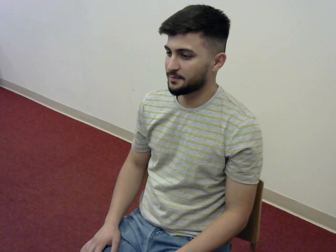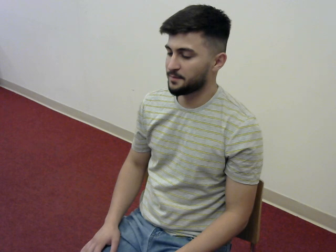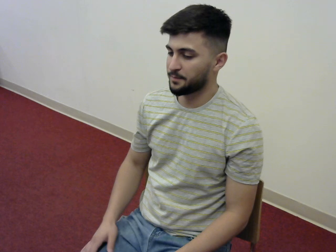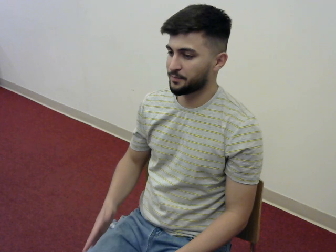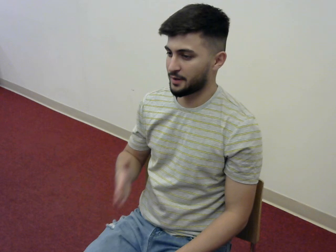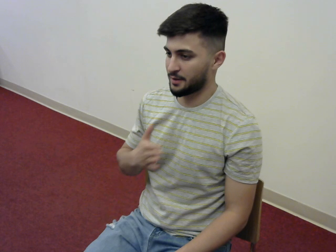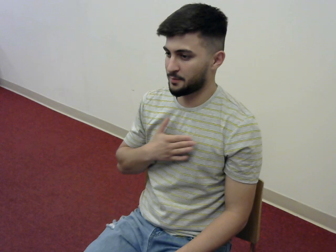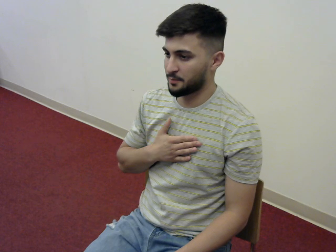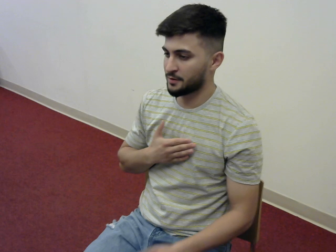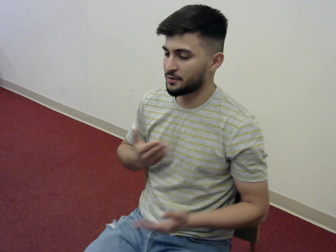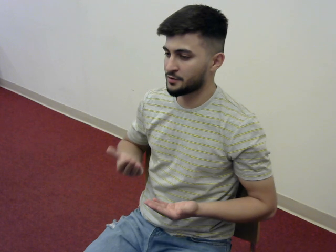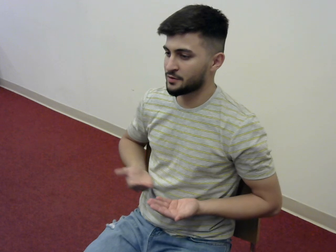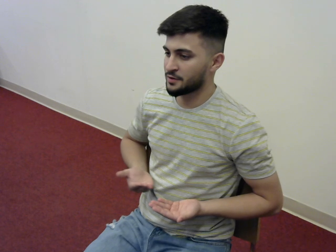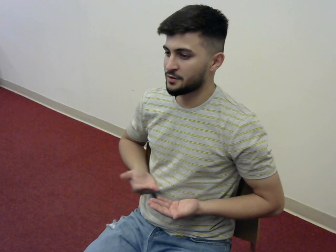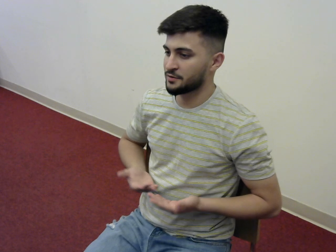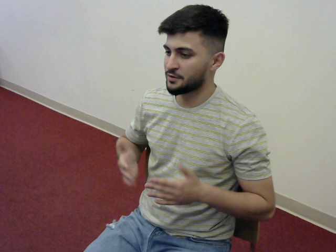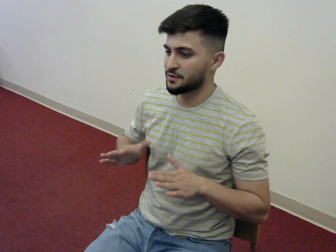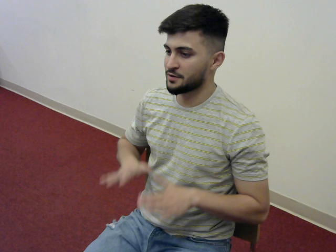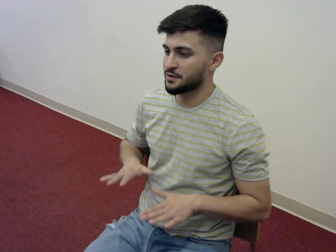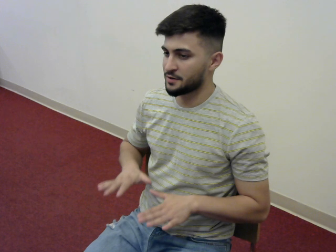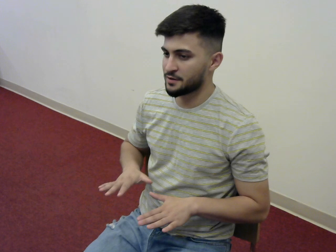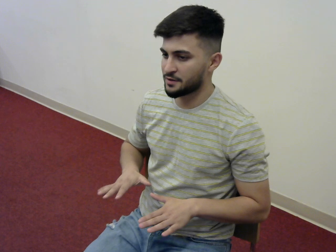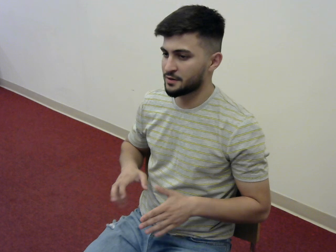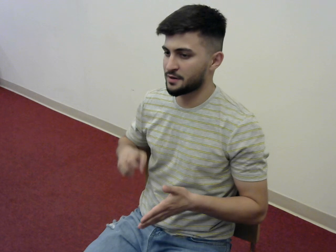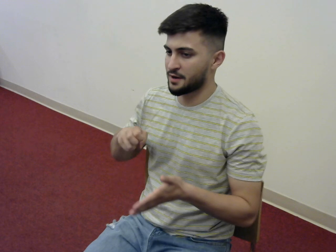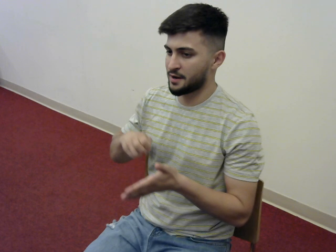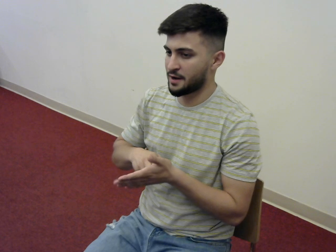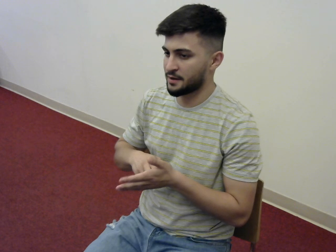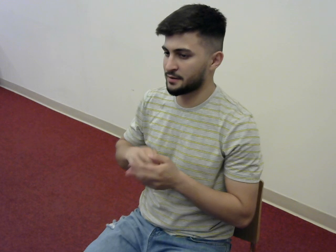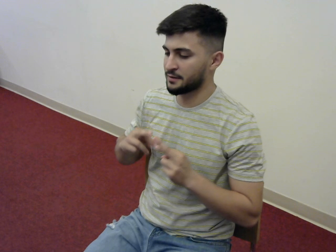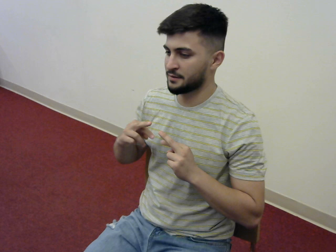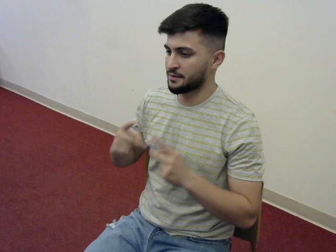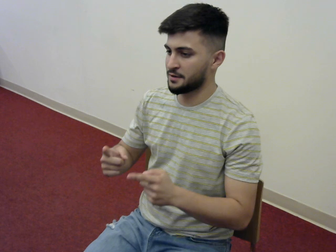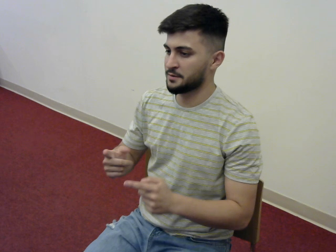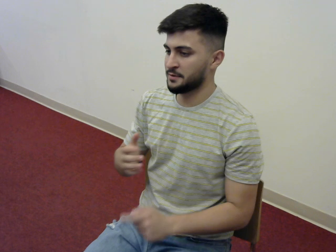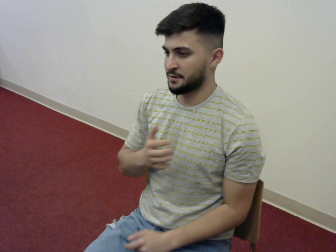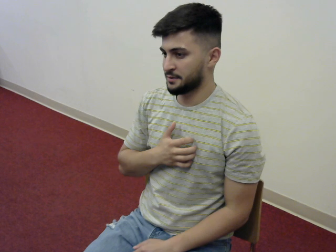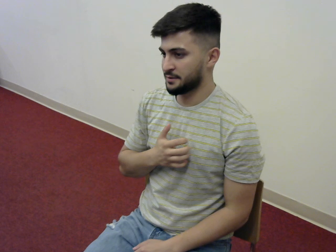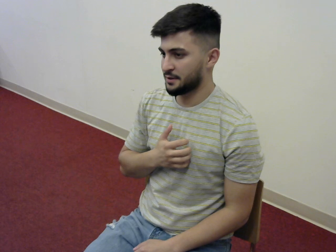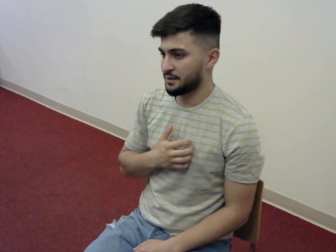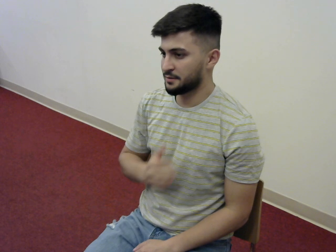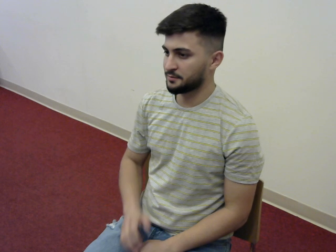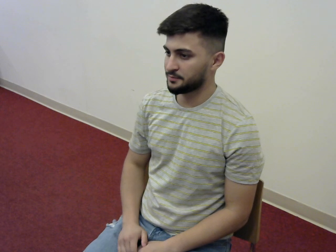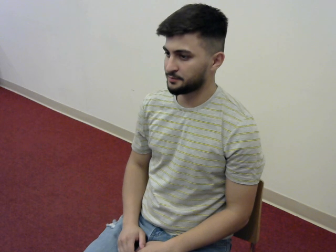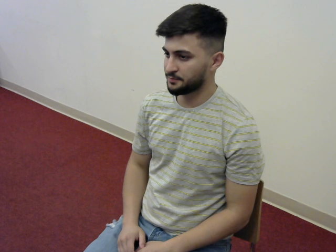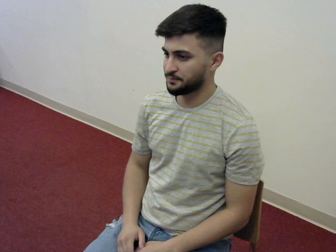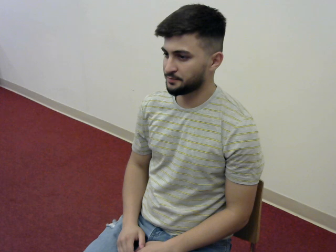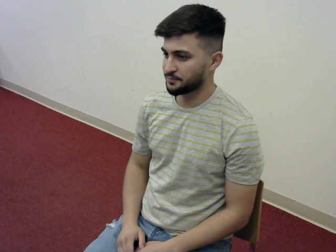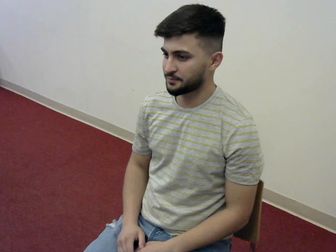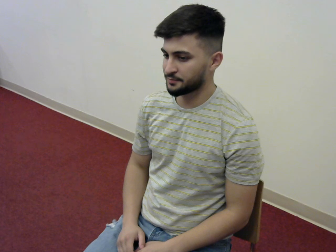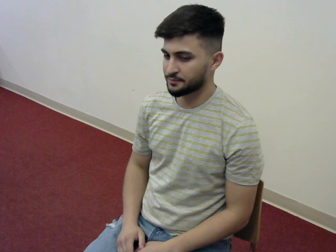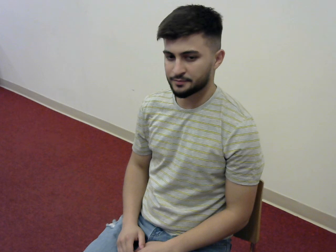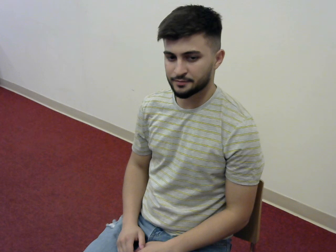Mən yaşayış yeri qeydiyyatımı dəyişmək istəyirəm